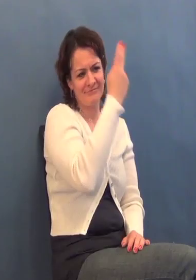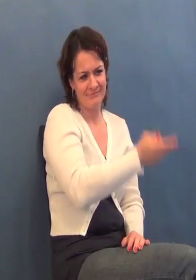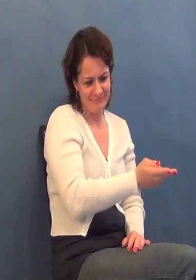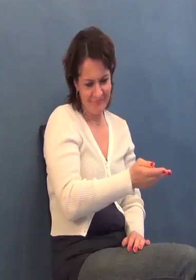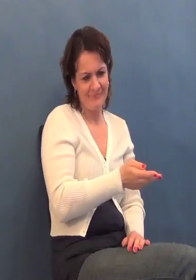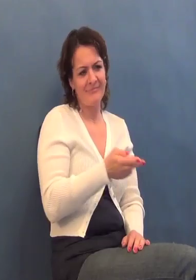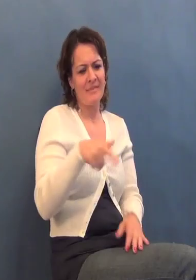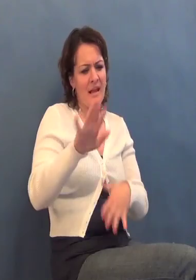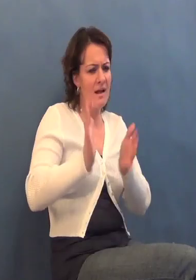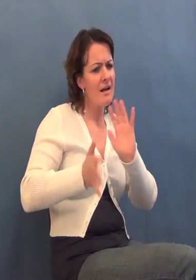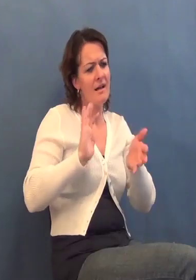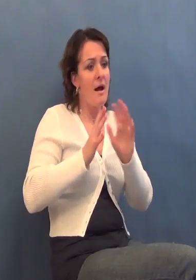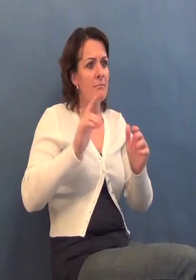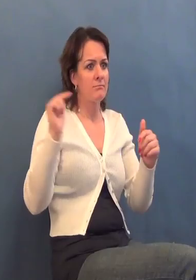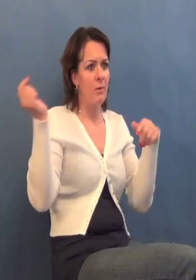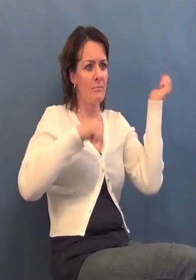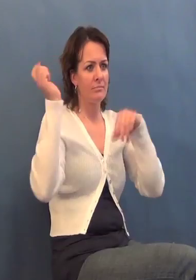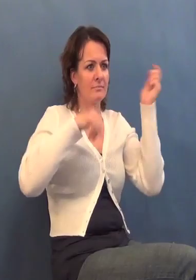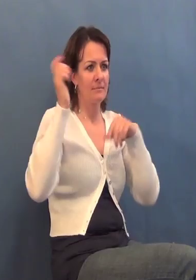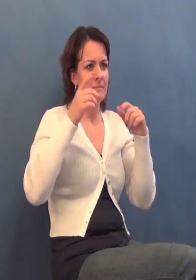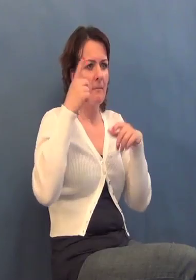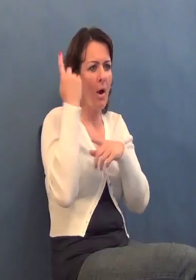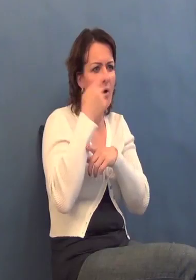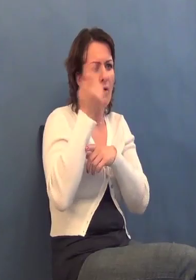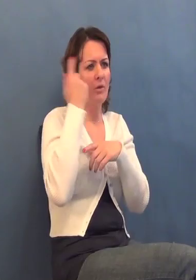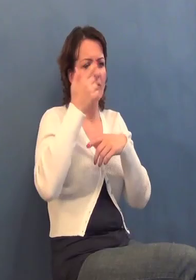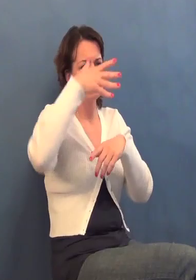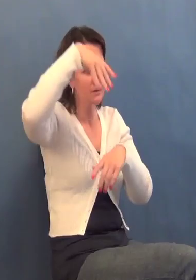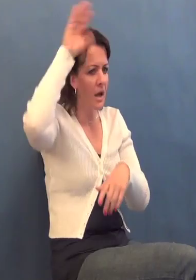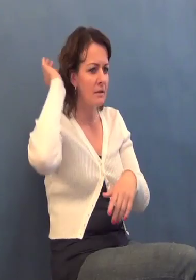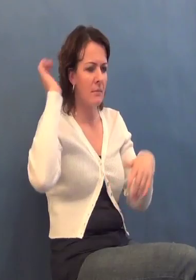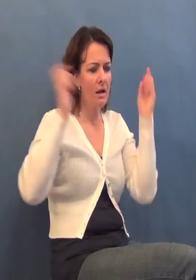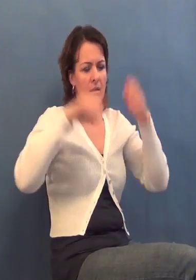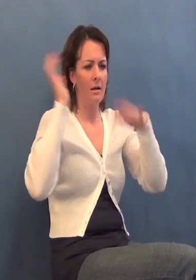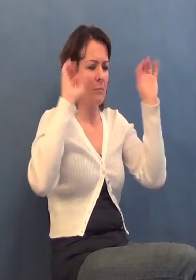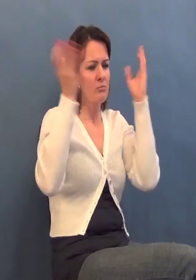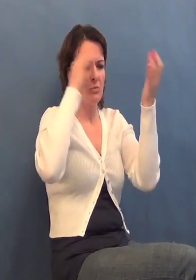A ci na dole rozmawiają i nagle przyjeżdżają pogotowie, straż pożarna, syreny migają.